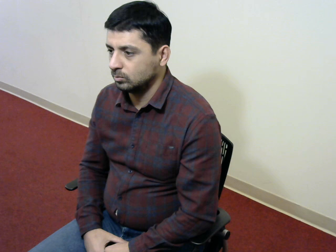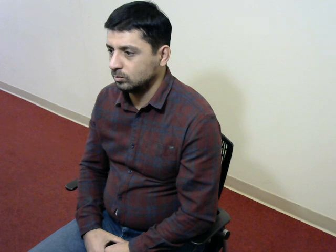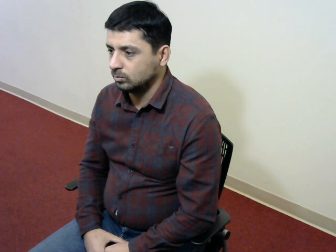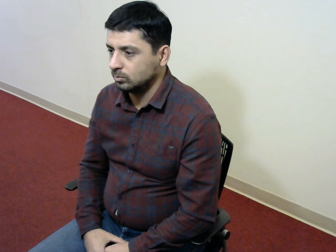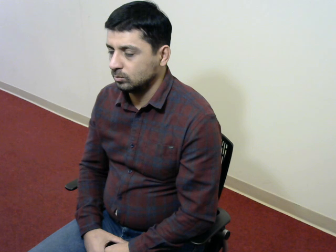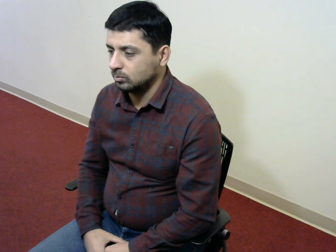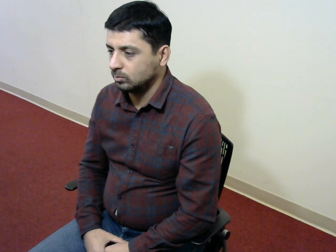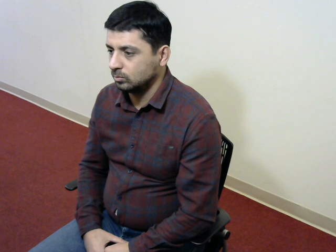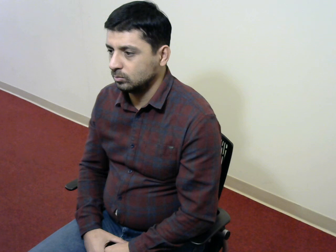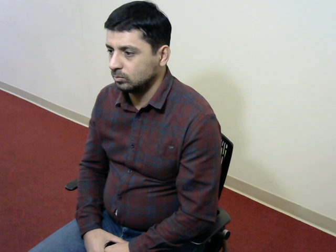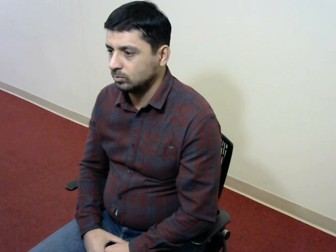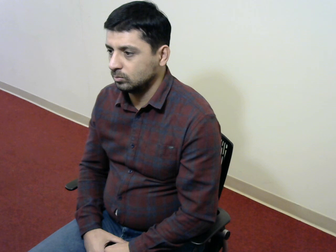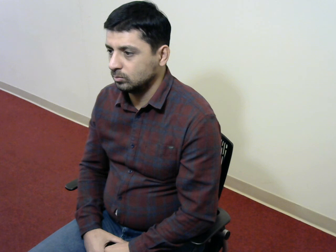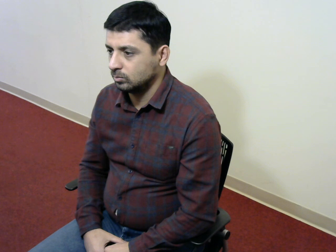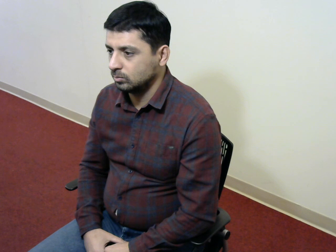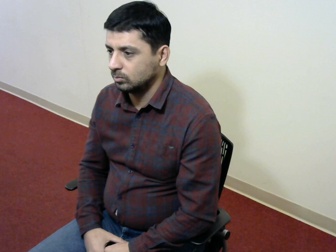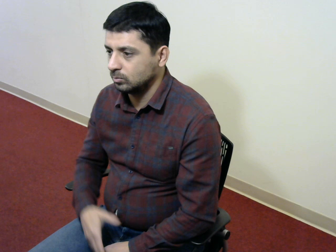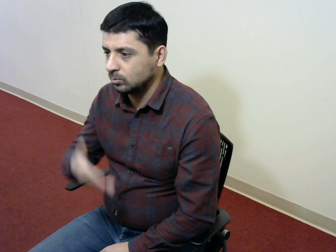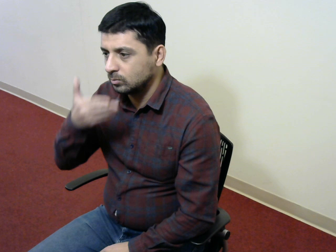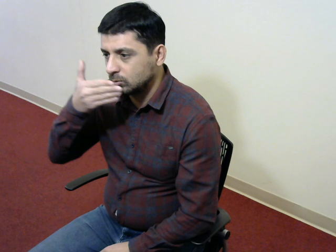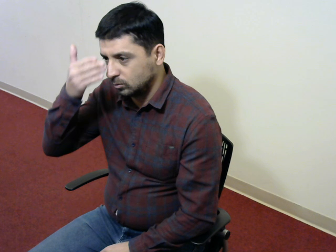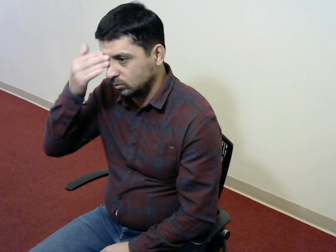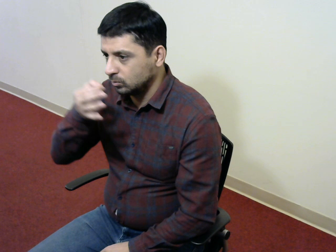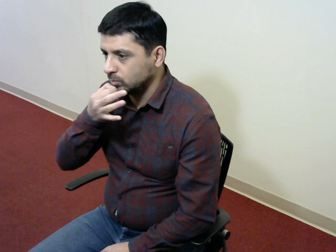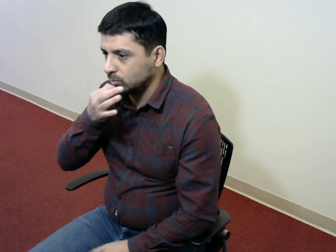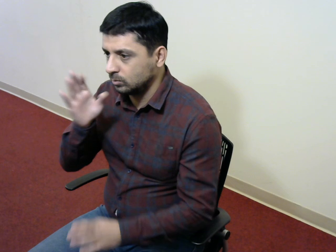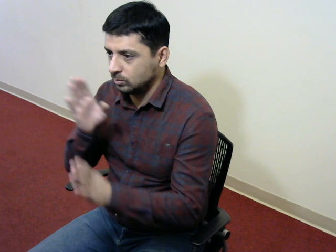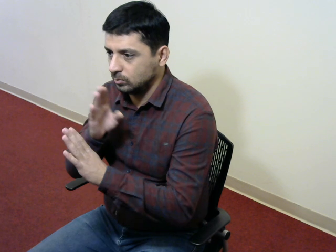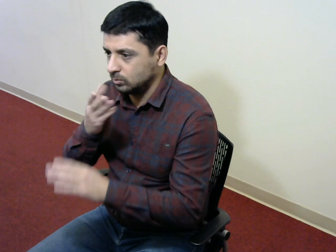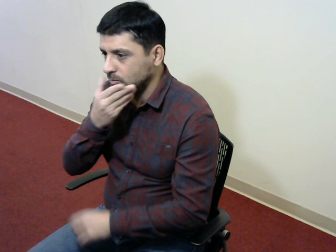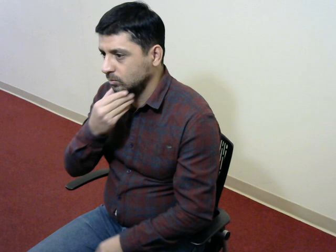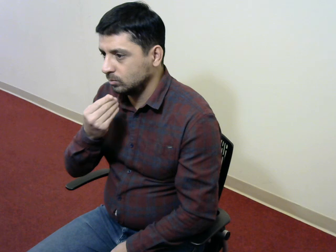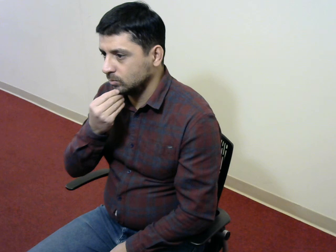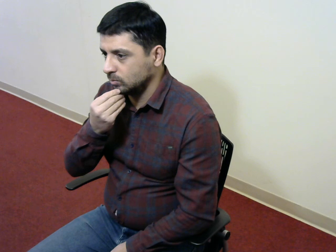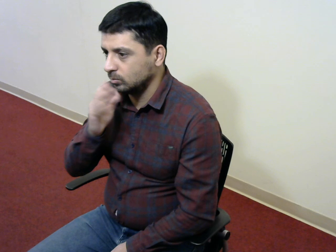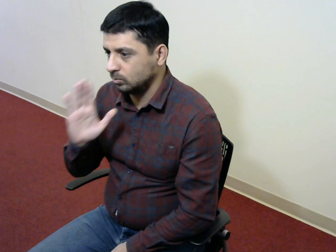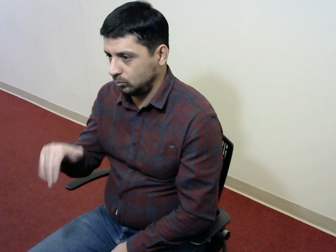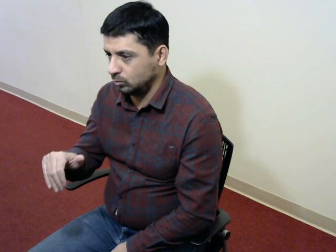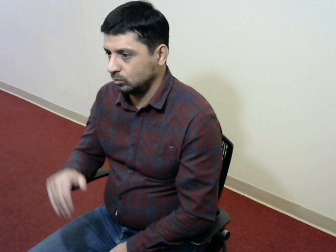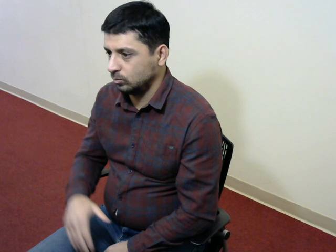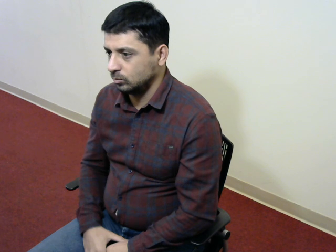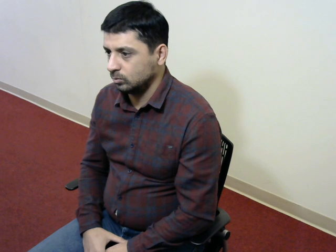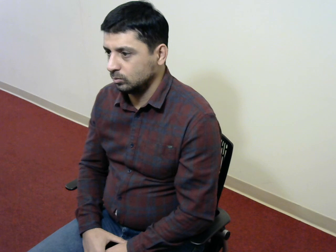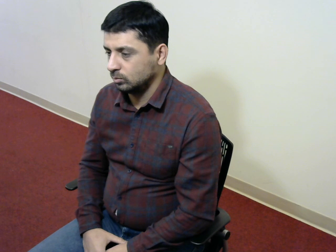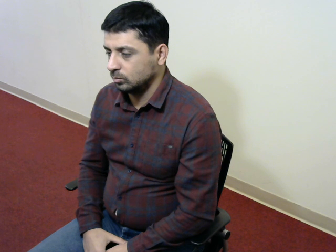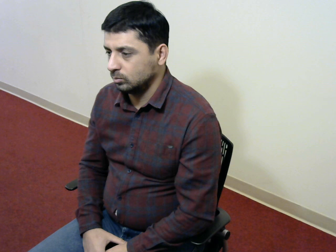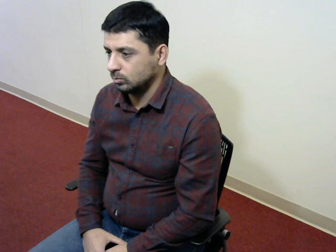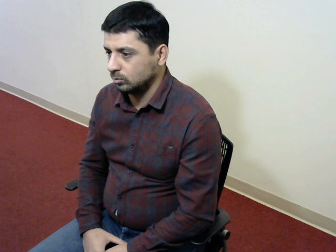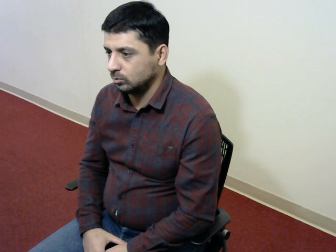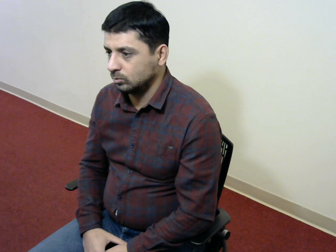Yazda havalar qəşəng olur